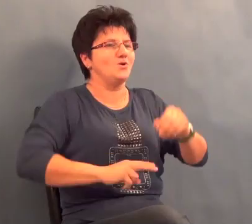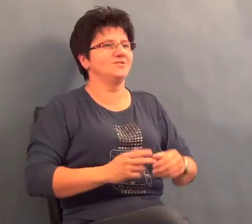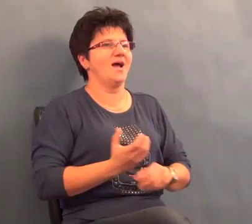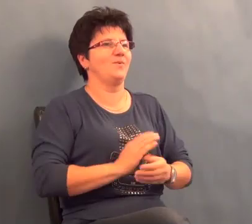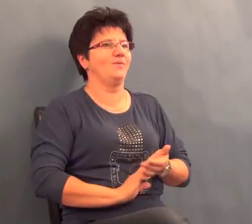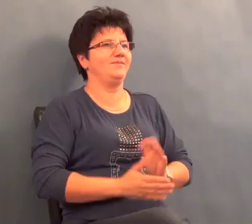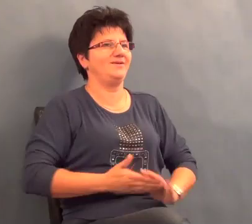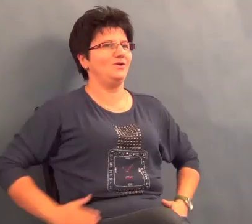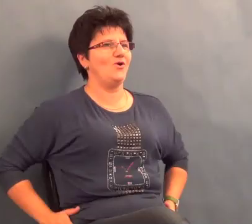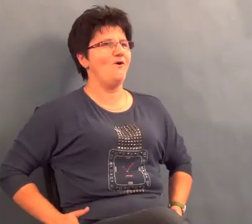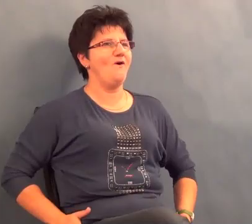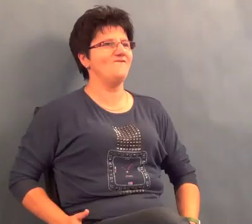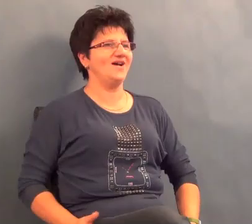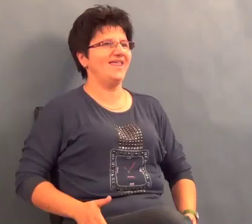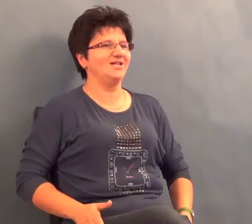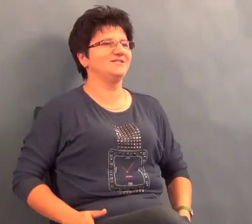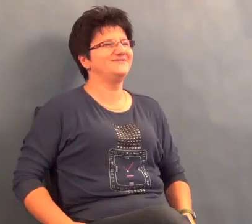A on udaje, wkłada kamienie do kieszeni.